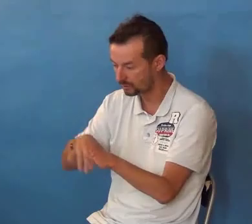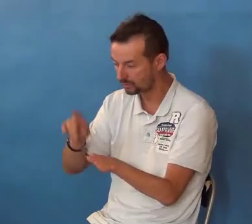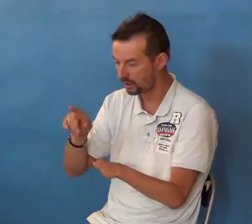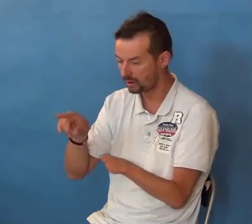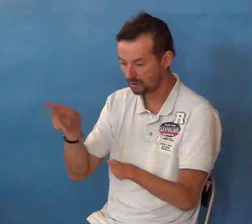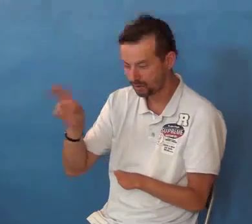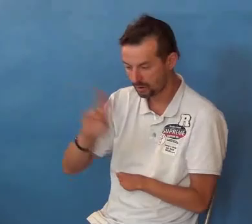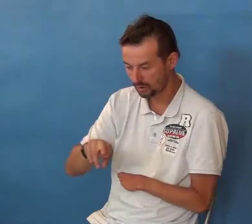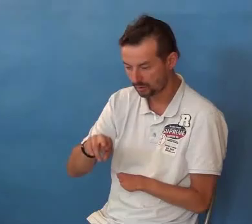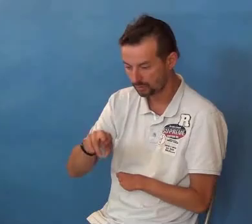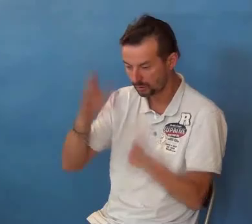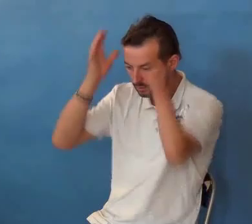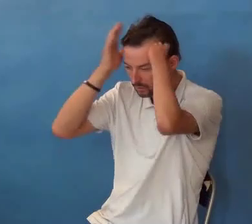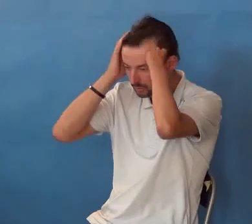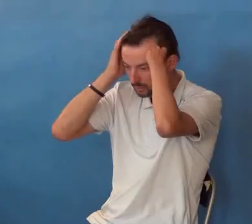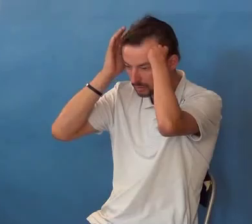Następny jest kask.